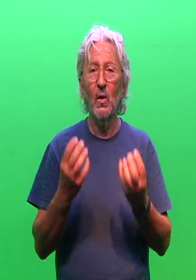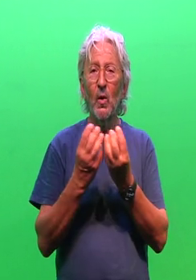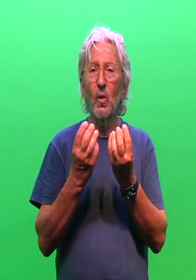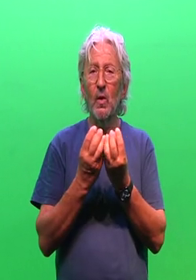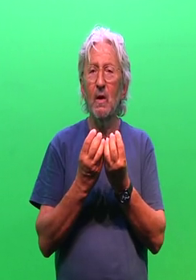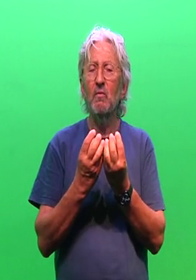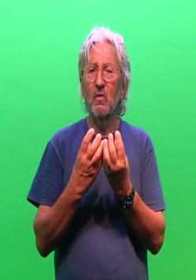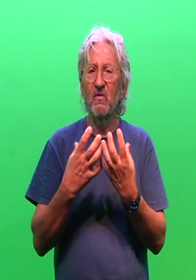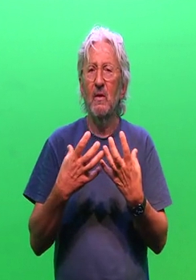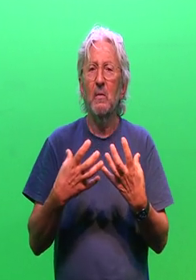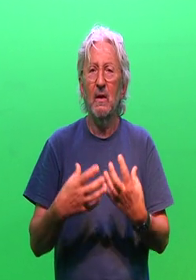Tinc els testicles inflamats.